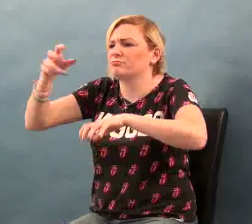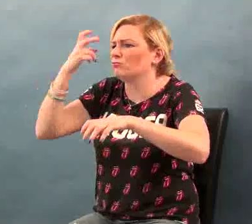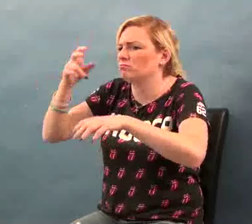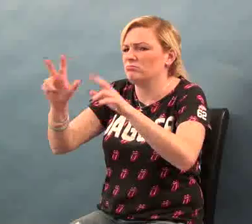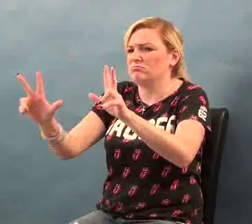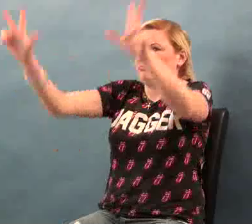Coś wystawało zza kamienia.